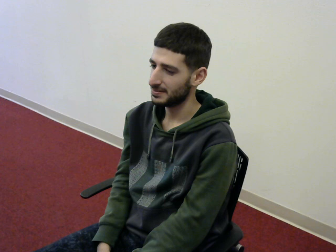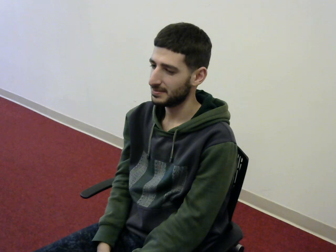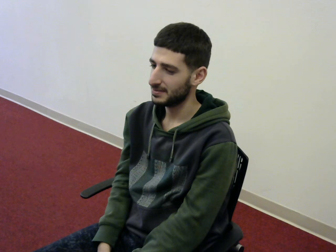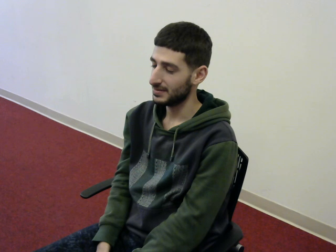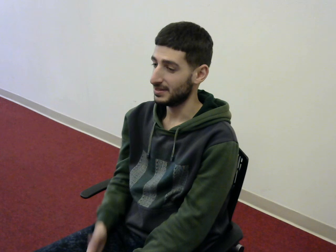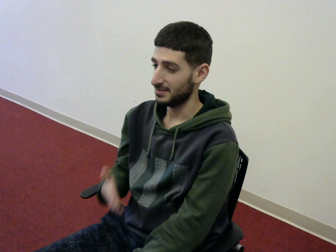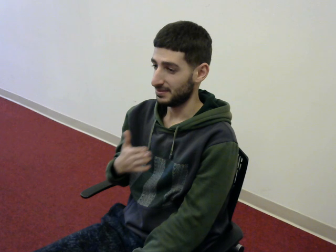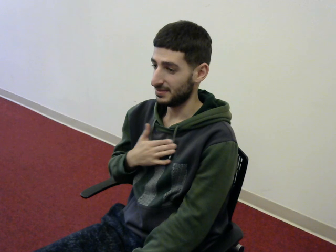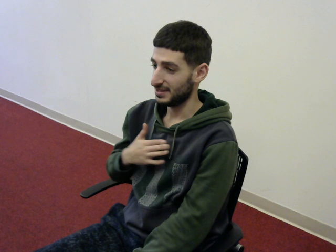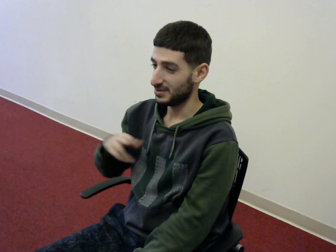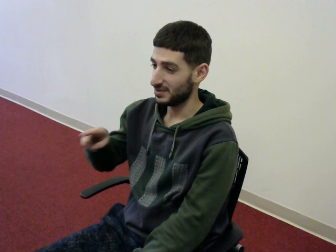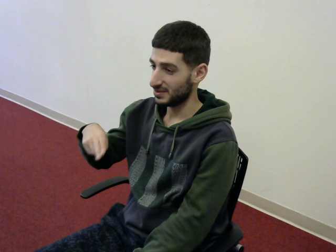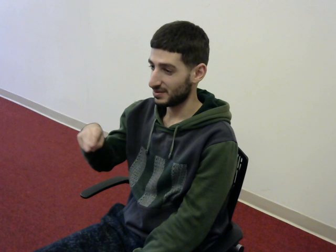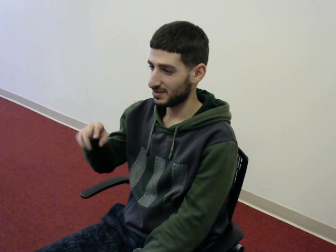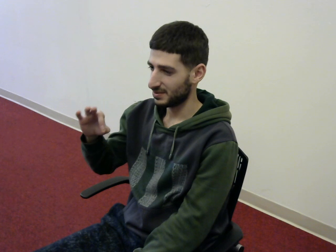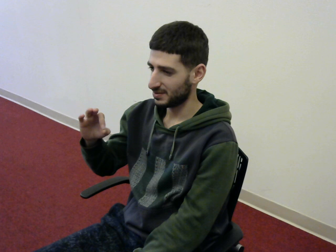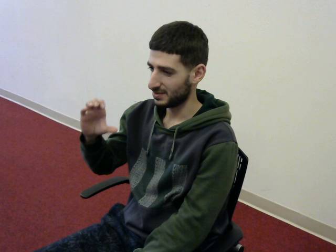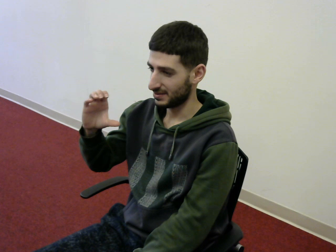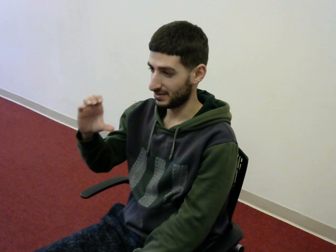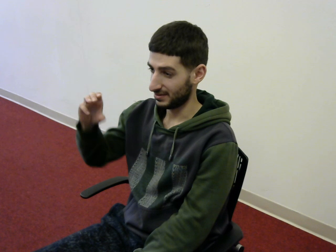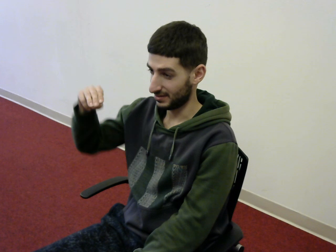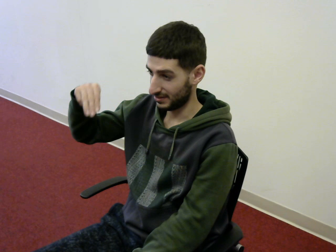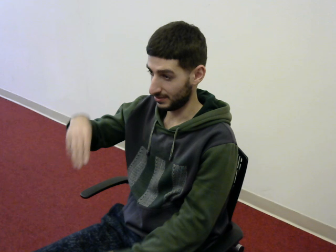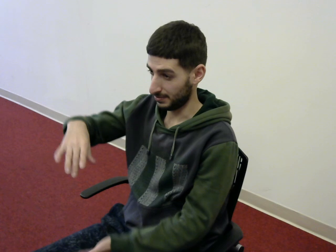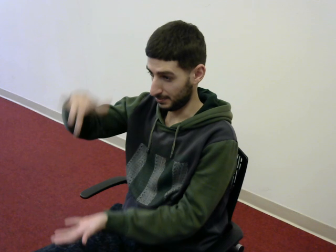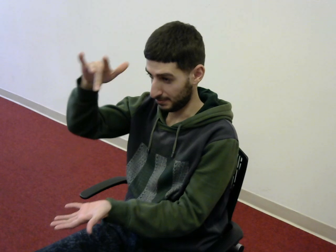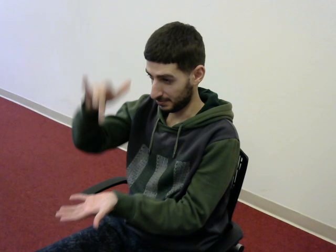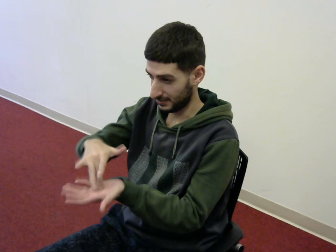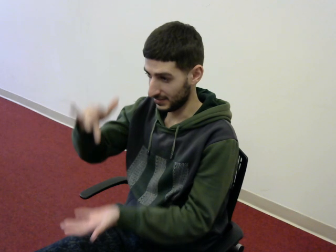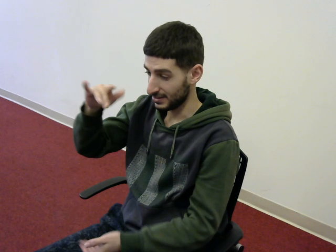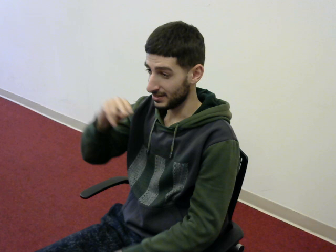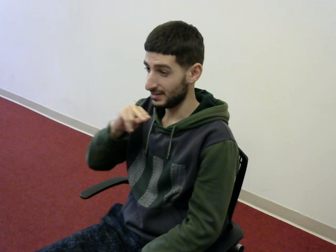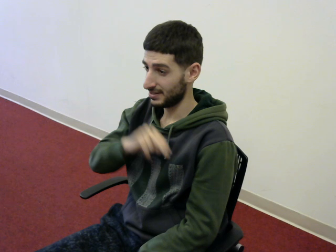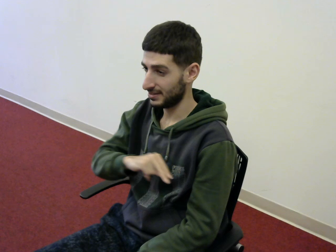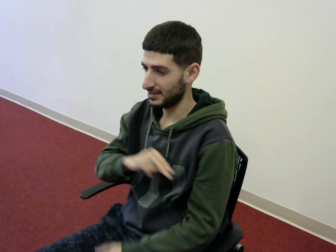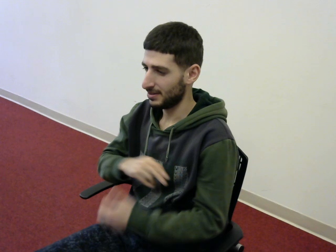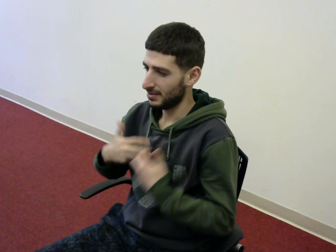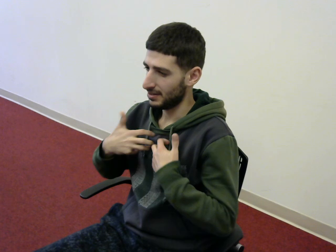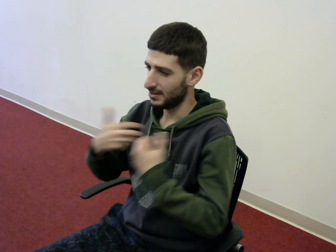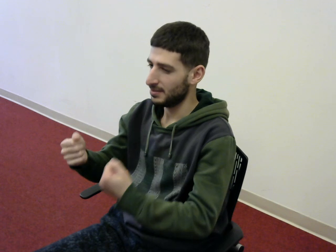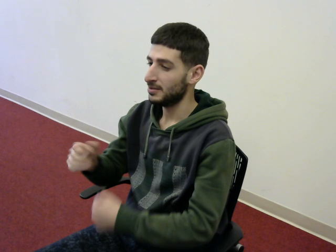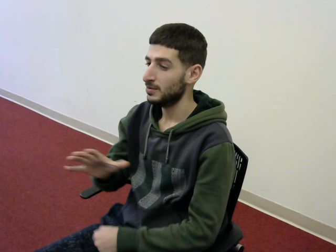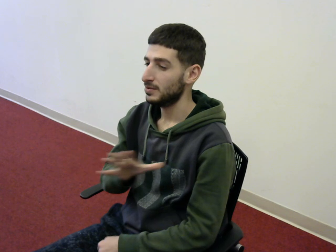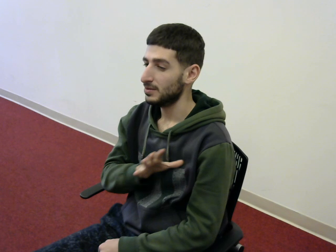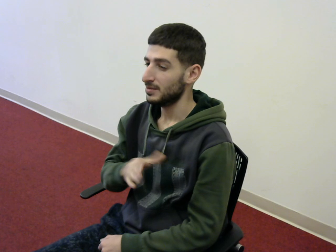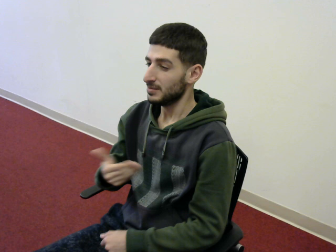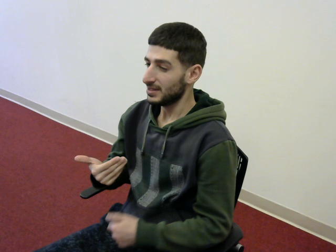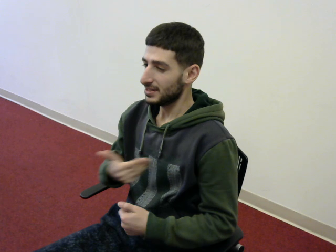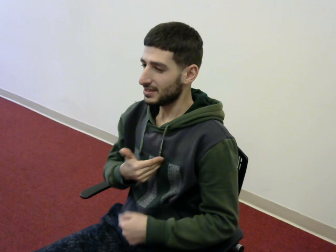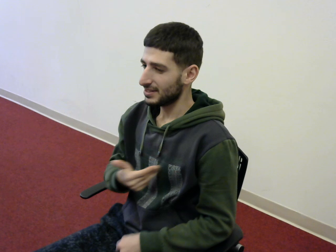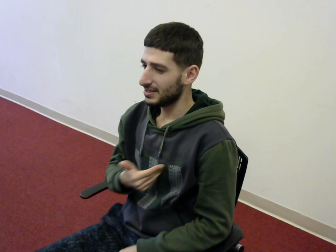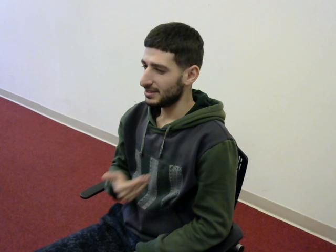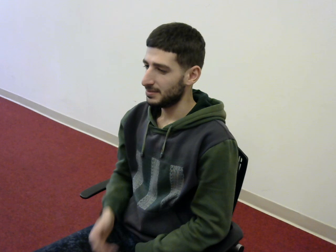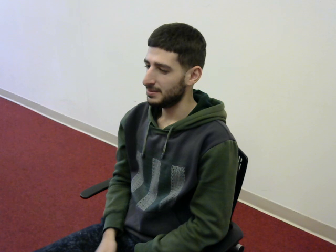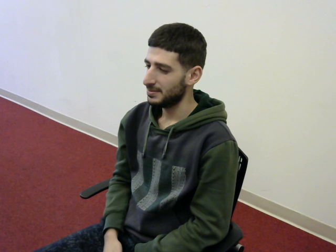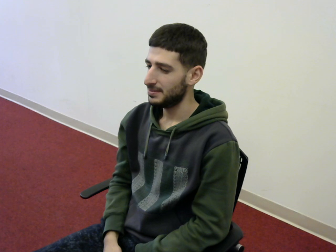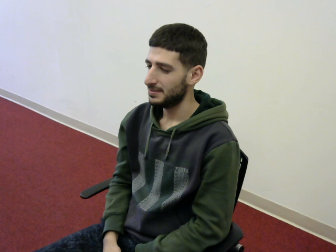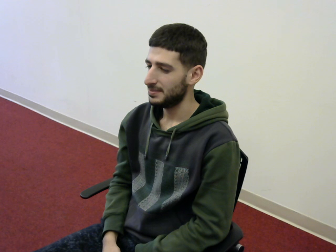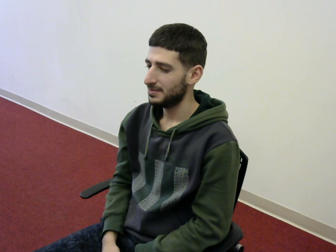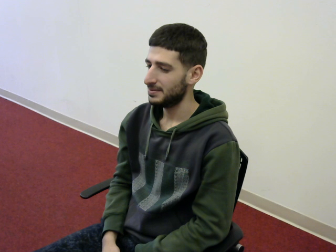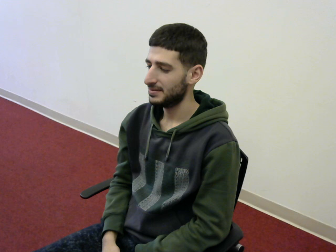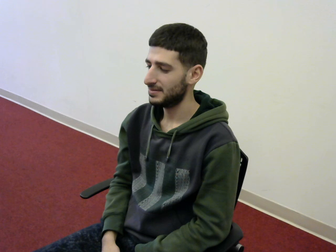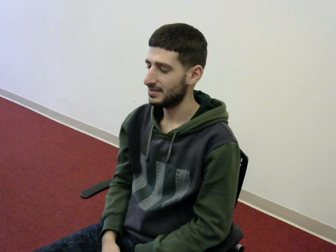Mən DOST Mərkəzində işə qəbul olmaq istəyirəm